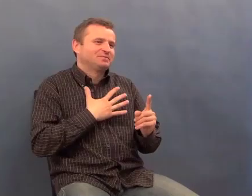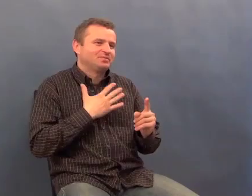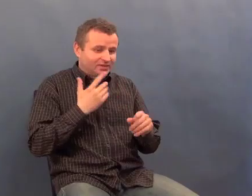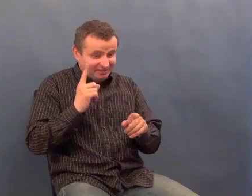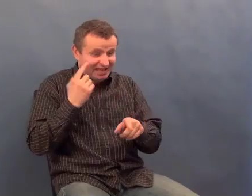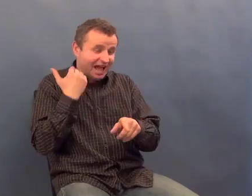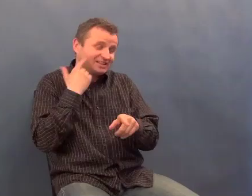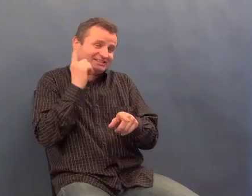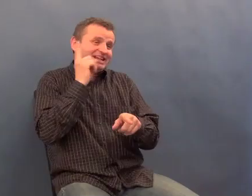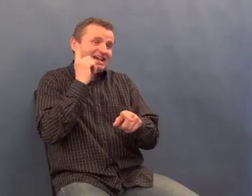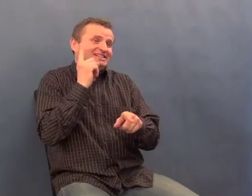Tak, zakaz alkoholu jest!